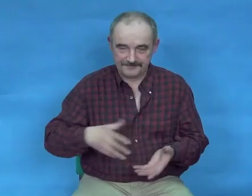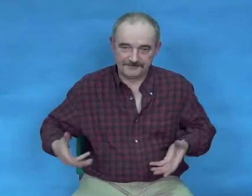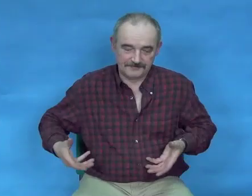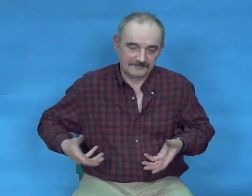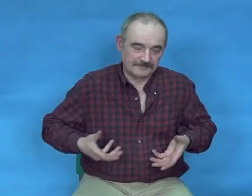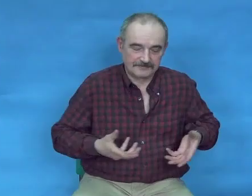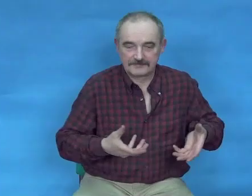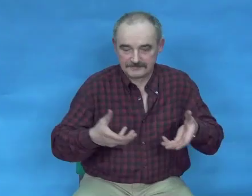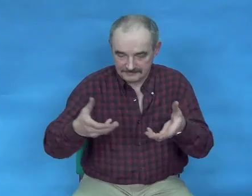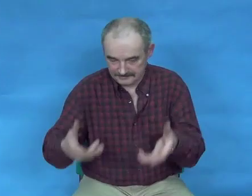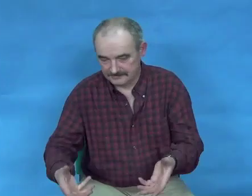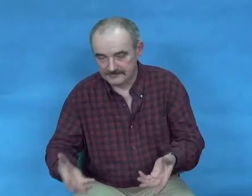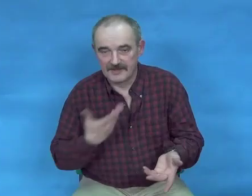Ktoś je niesie i stawia.